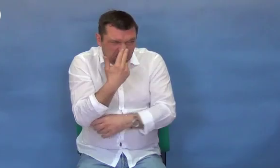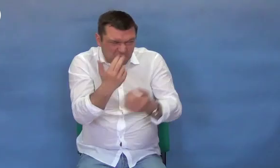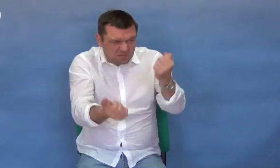Trudno.